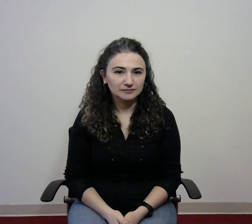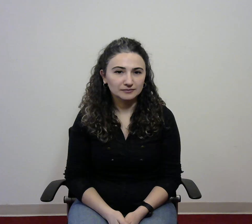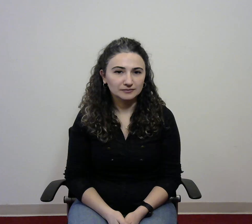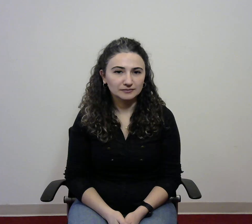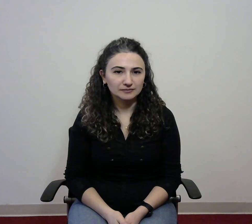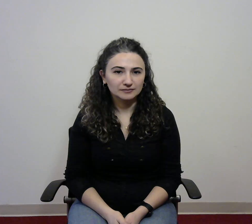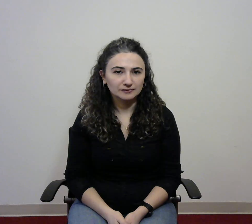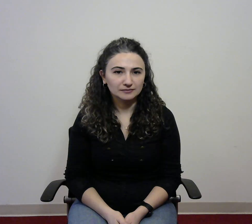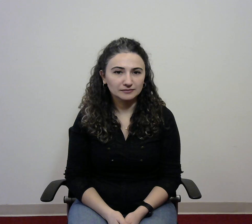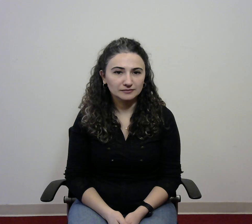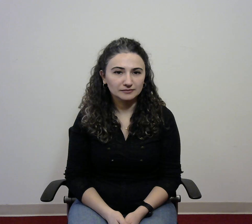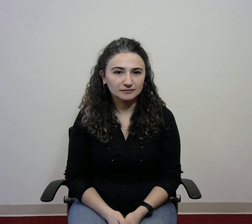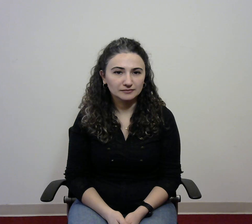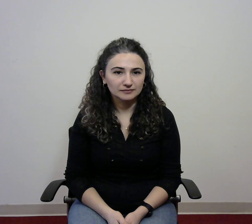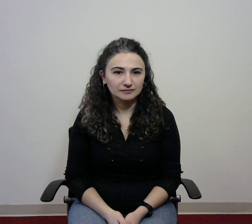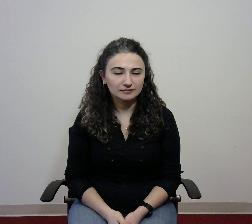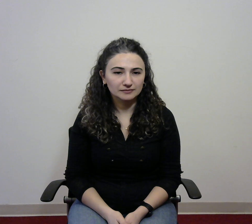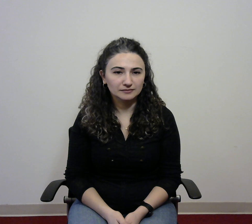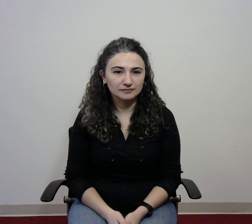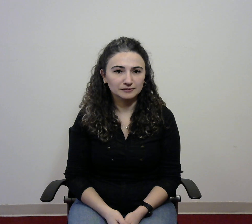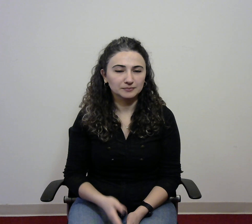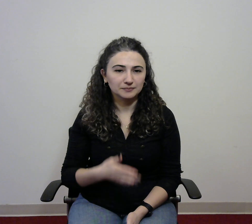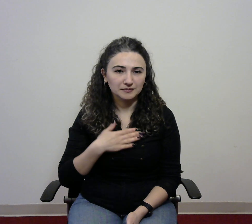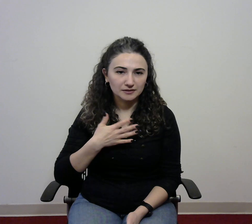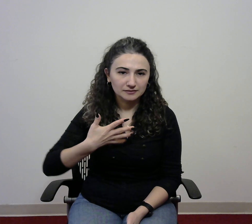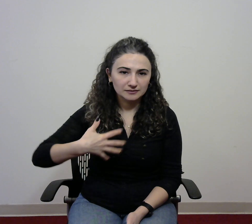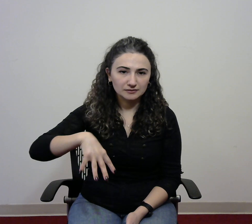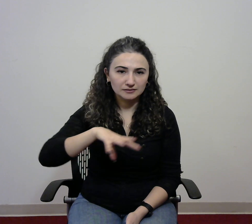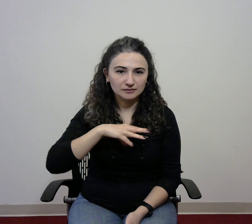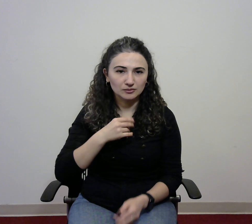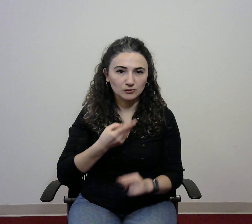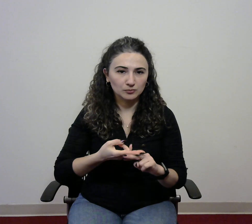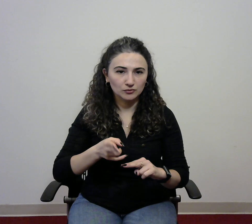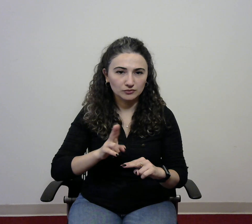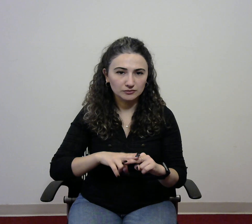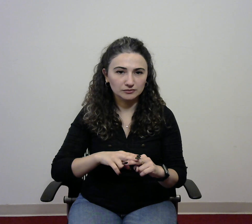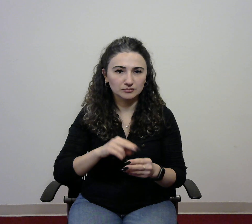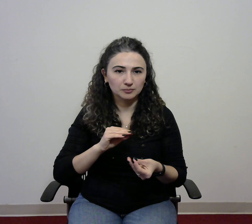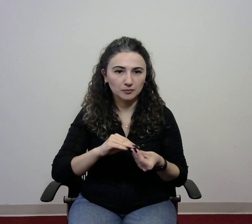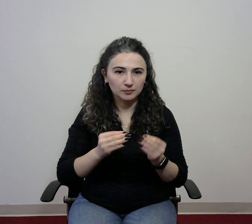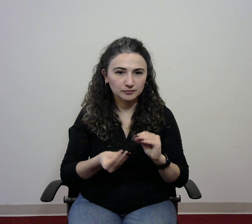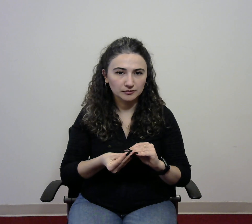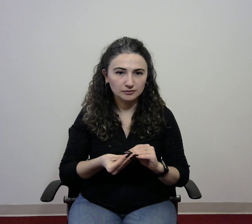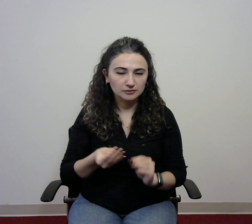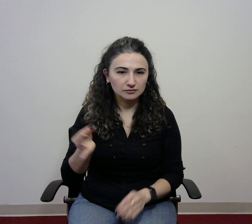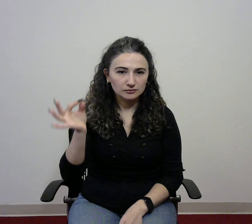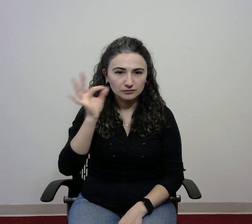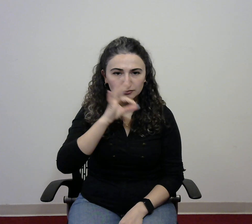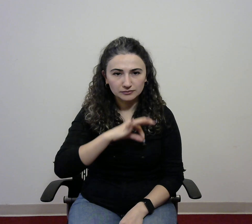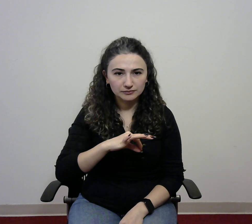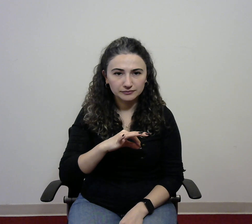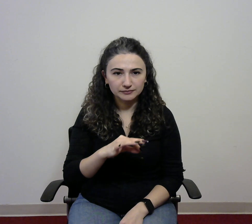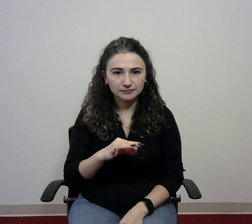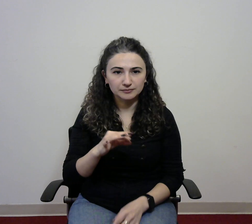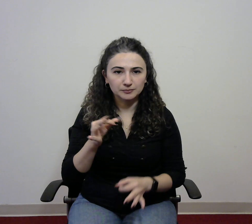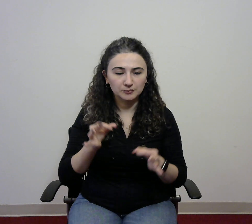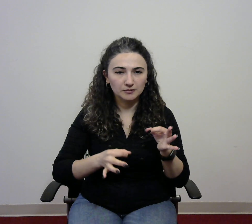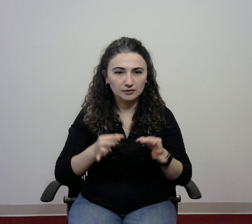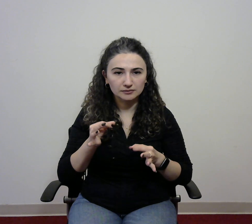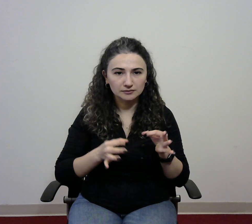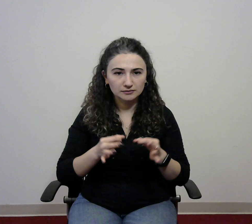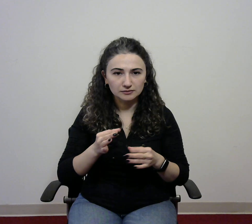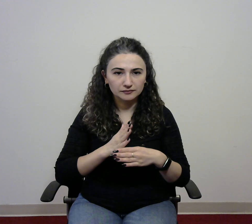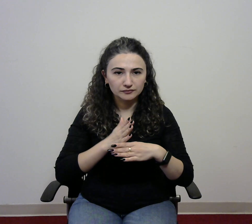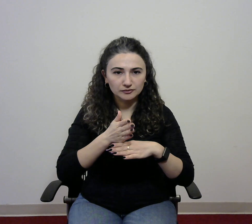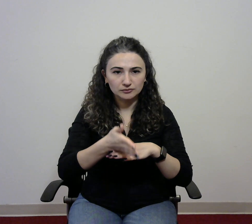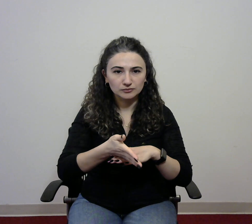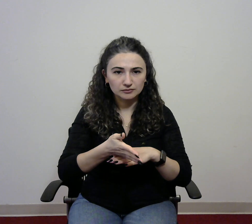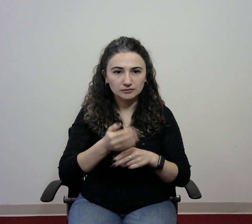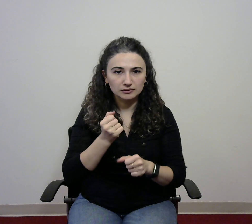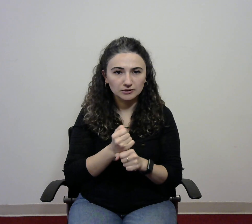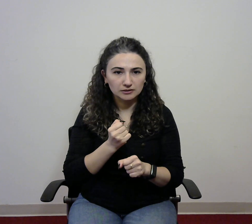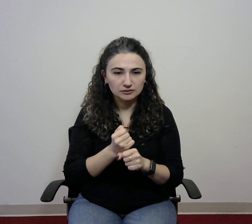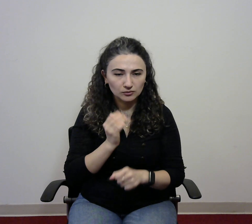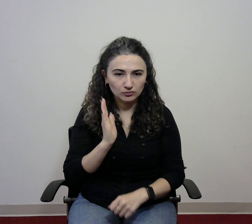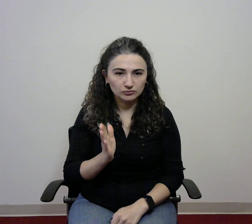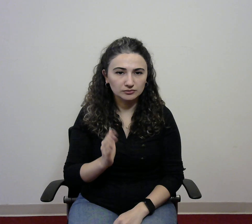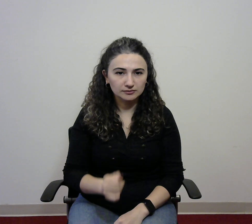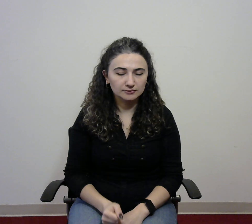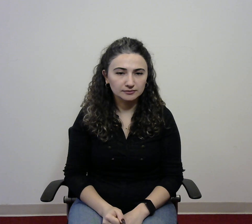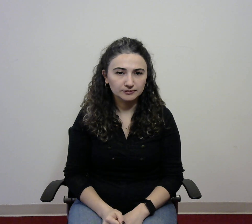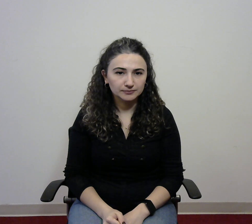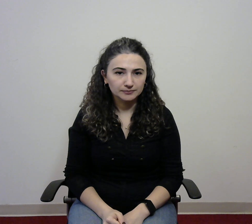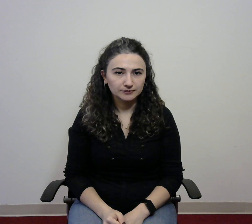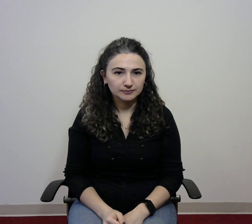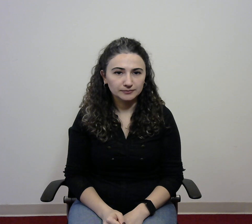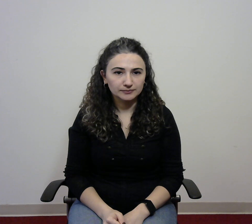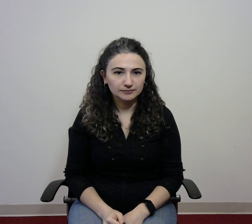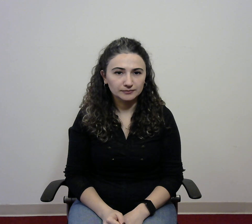Biz bu məsələ ilə bağlı məhkəməyə müraciət edəcəyik